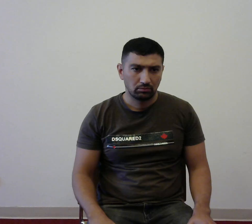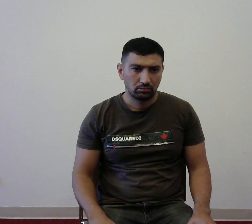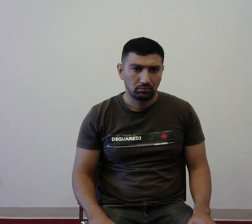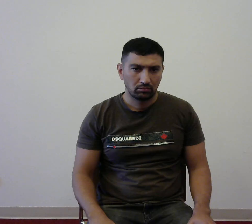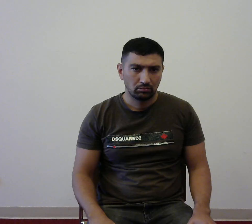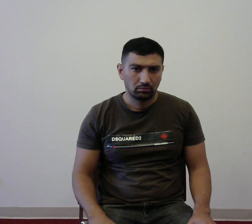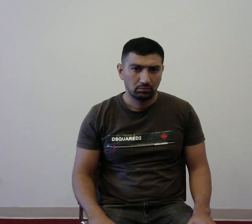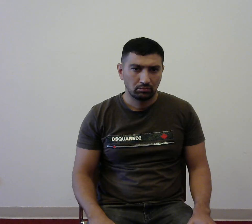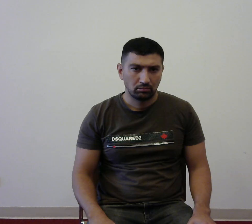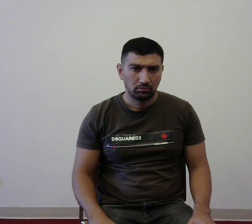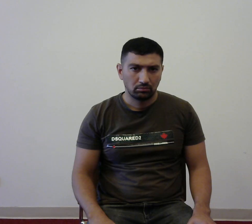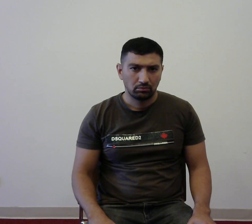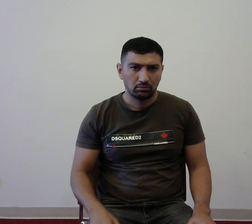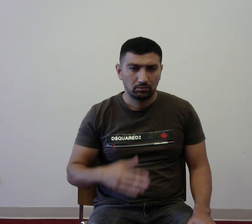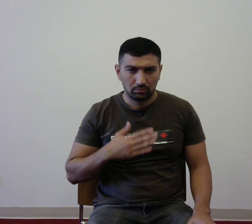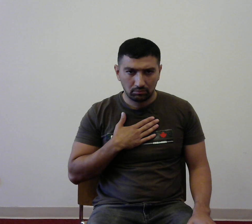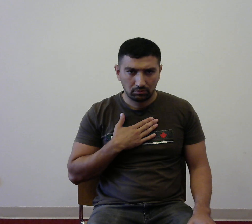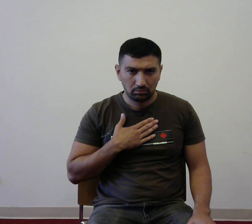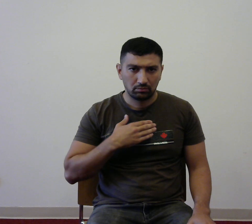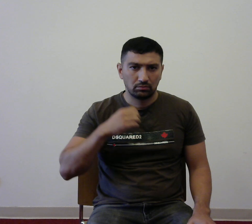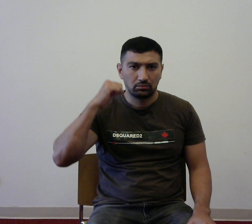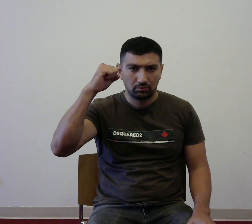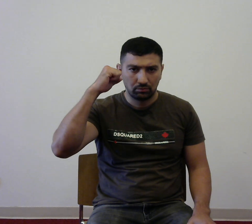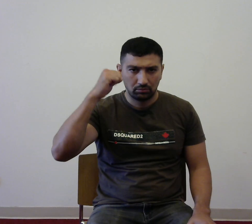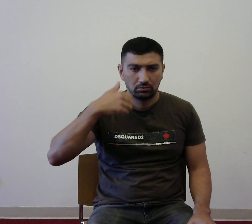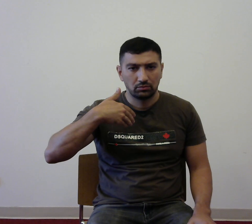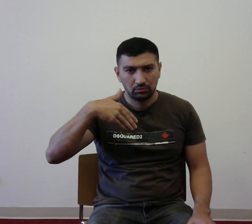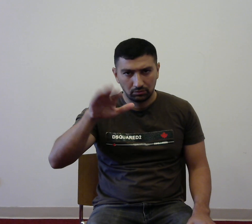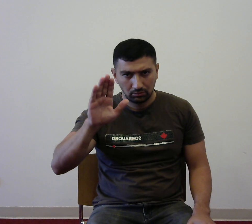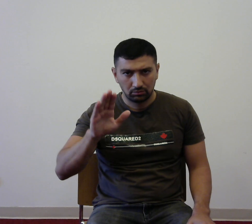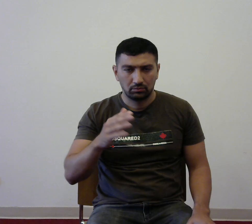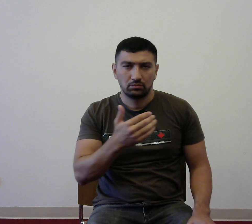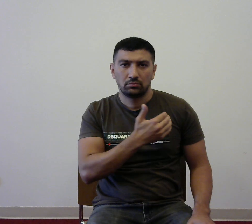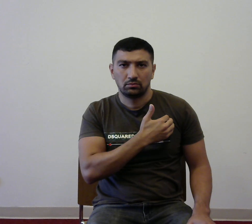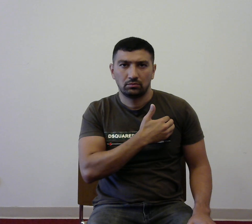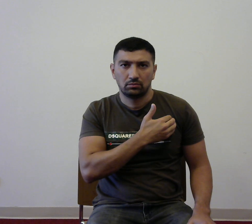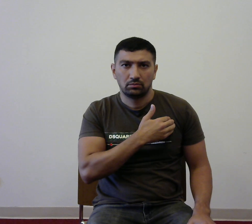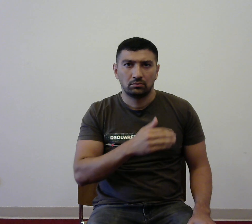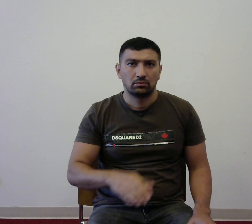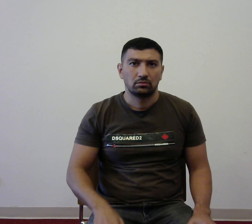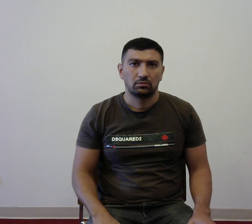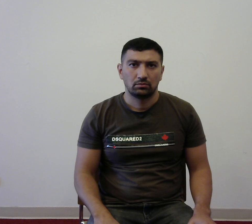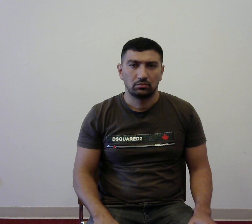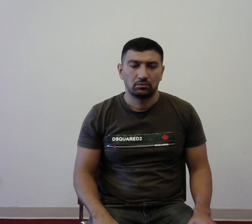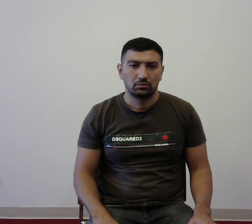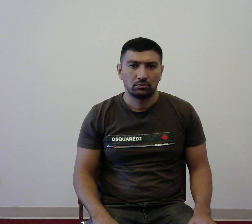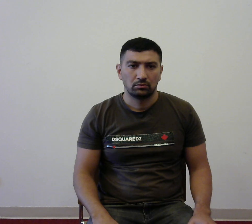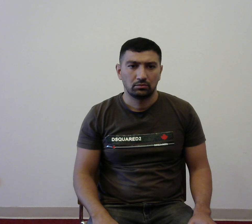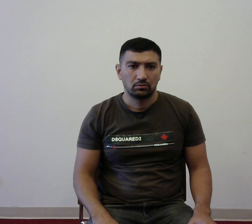Mən Qarabağa getmək istəyirəm